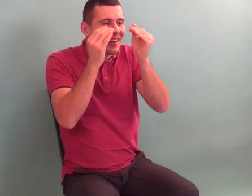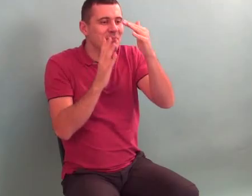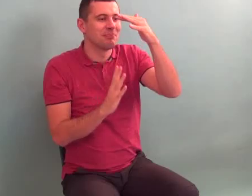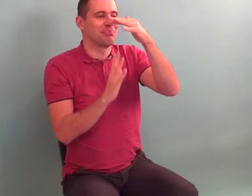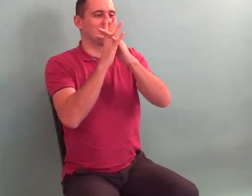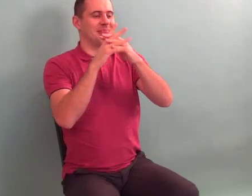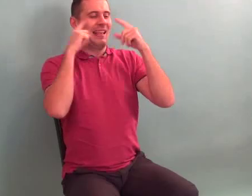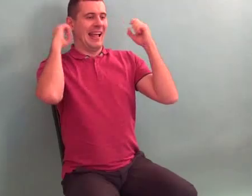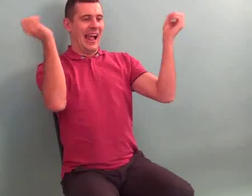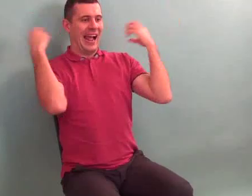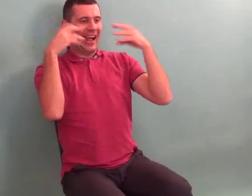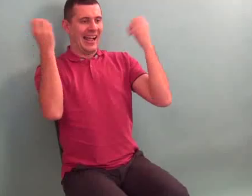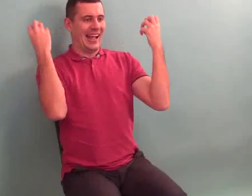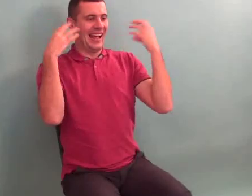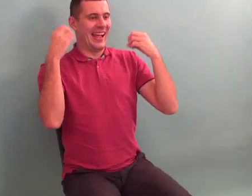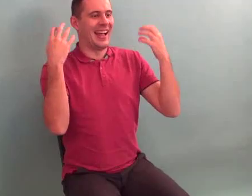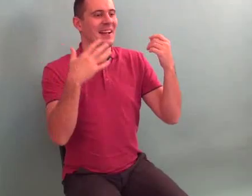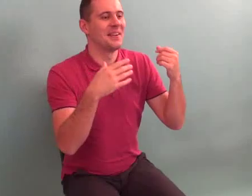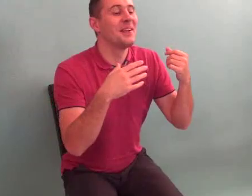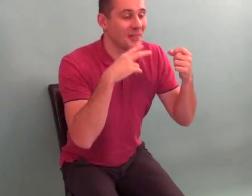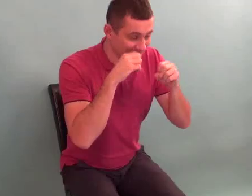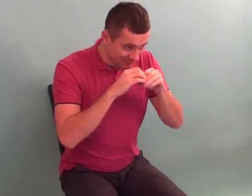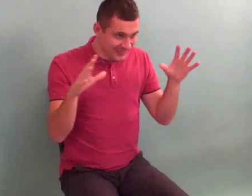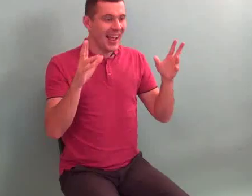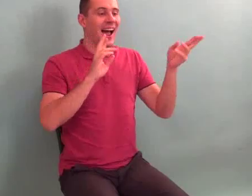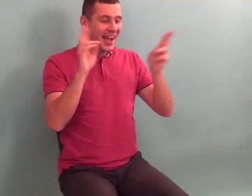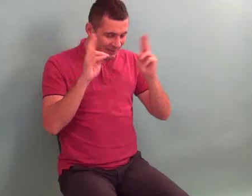Dym uruchomił syreny alarmowe.